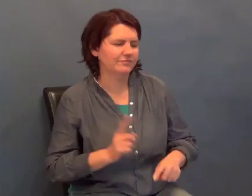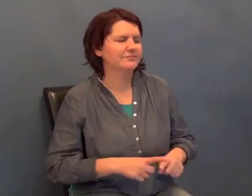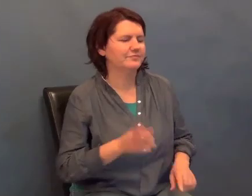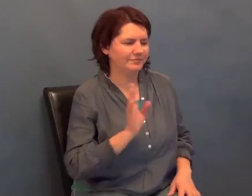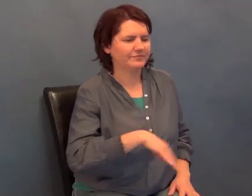Wskazówka.